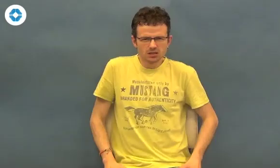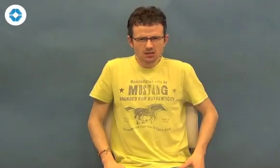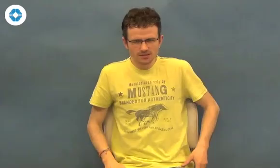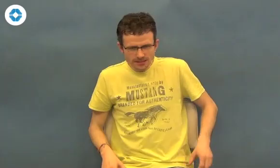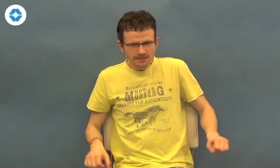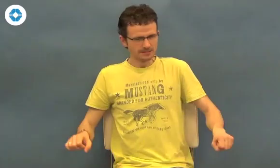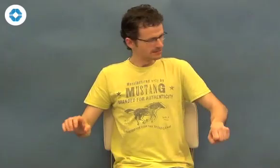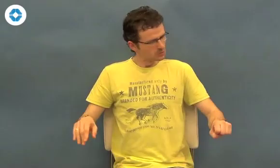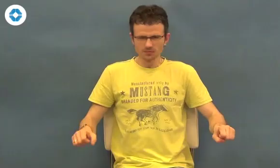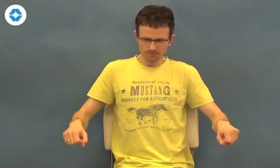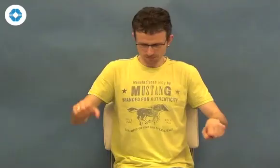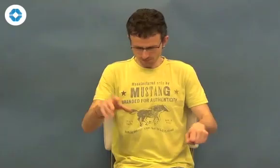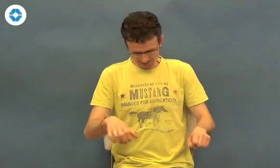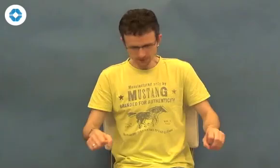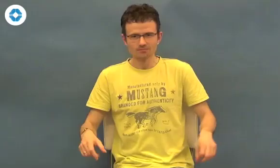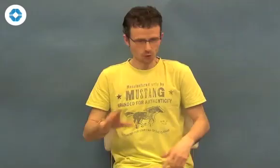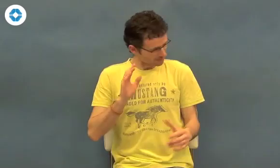Podziękował spotkanym osobom i zaczął iść dalej.